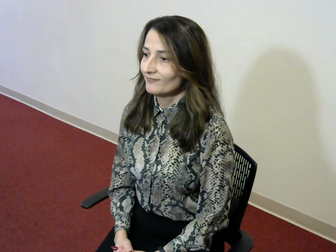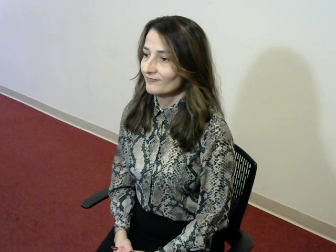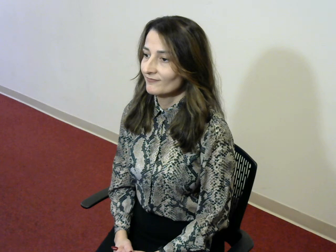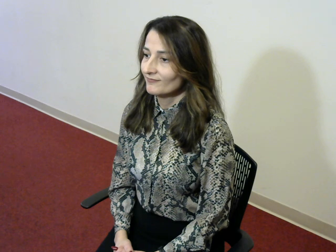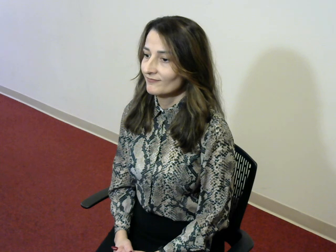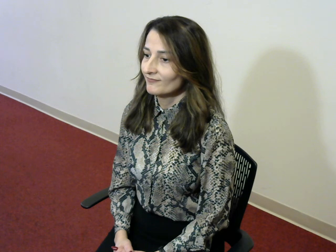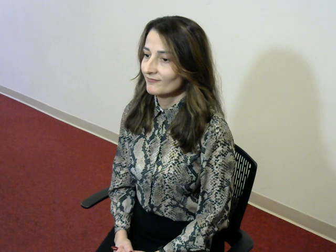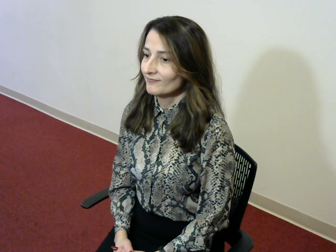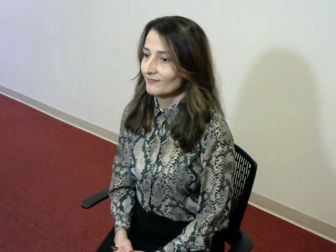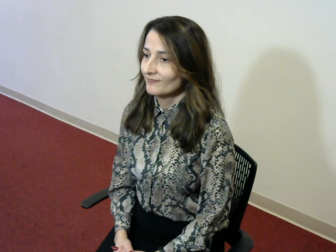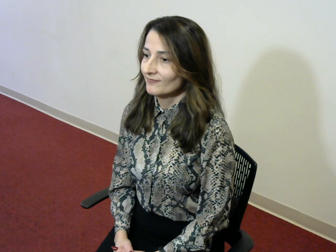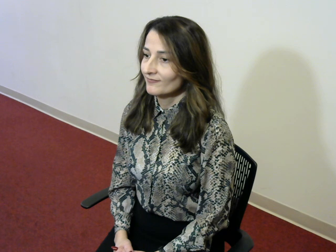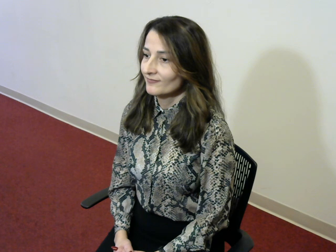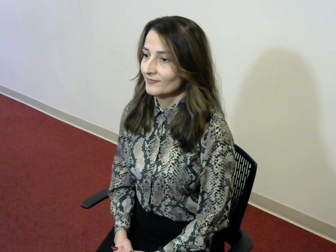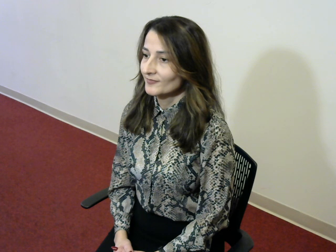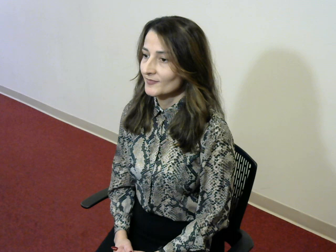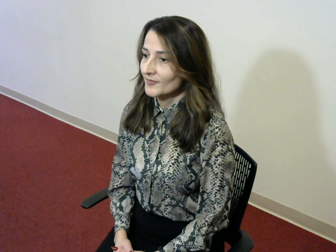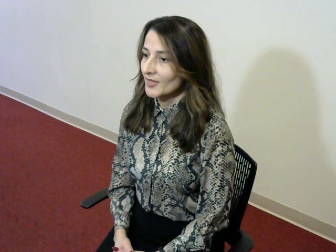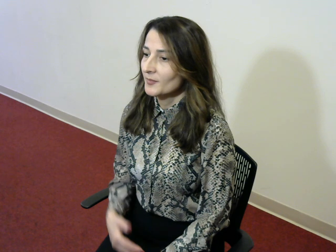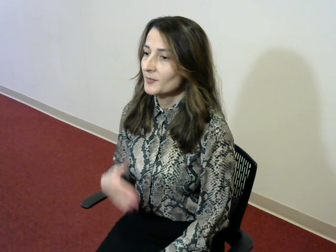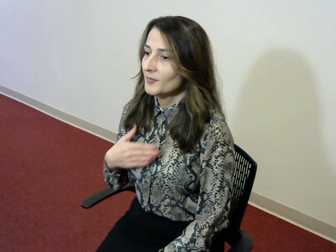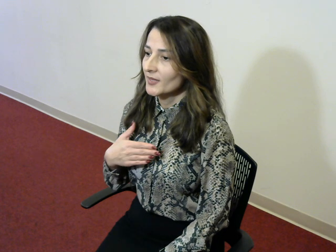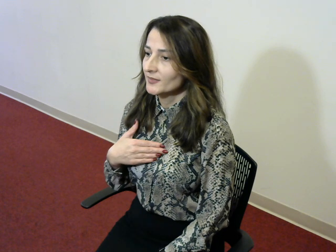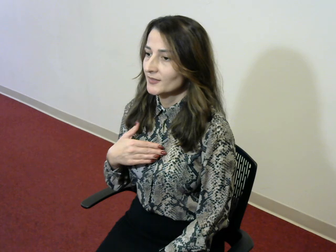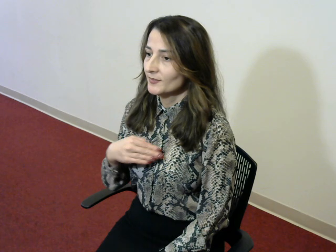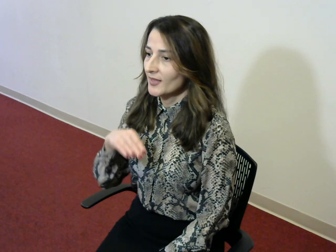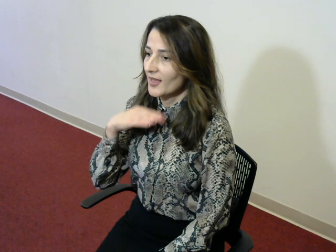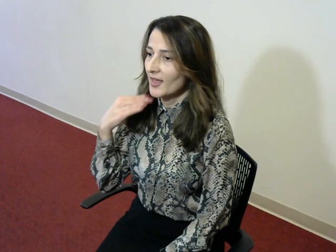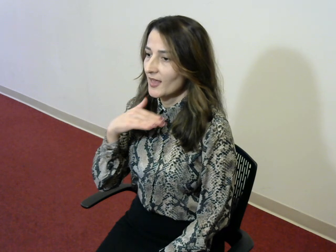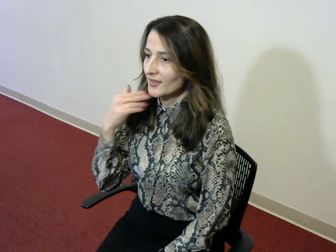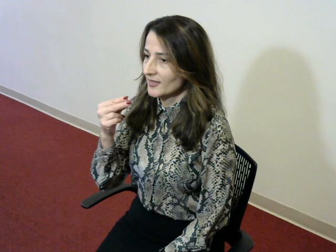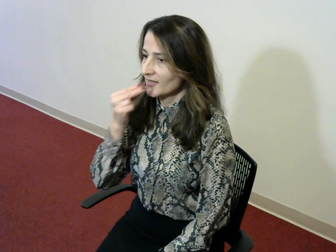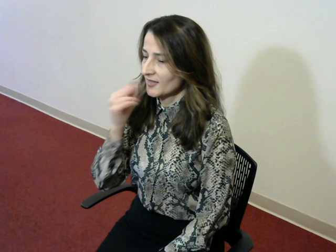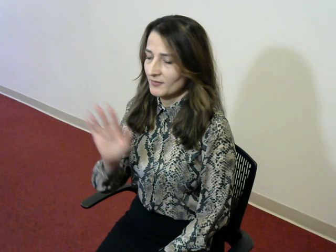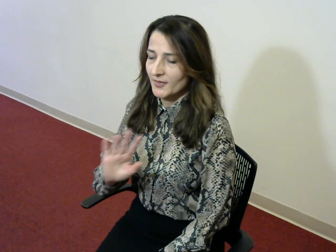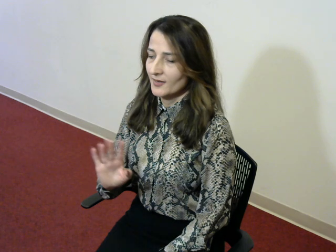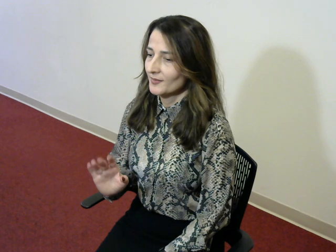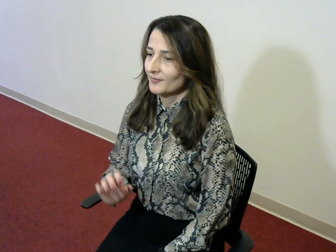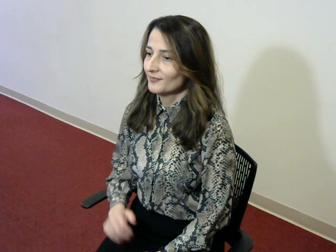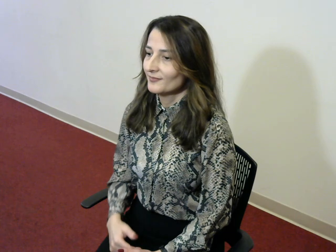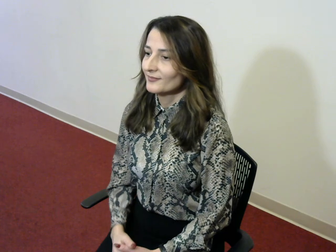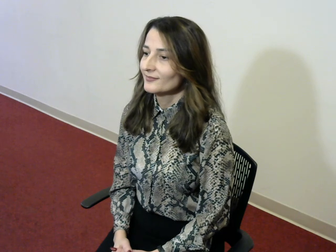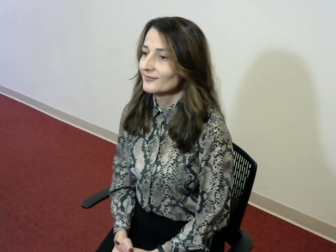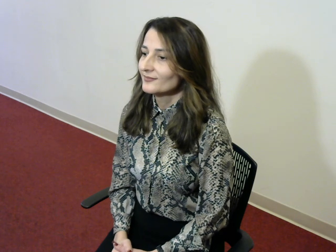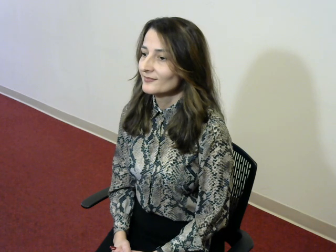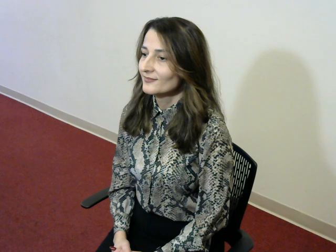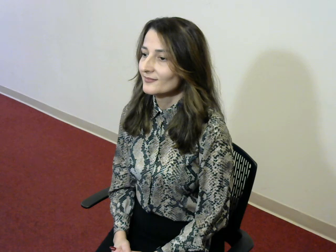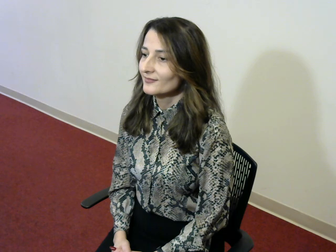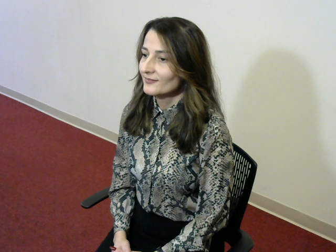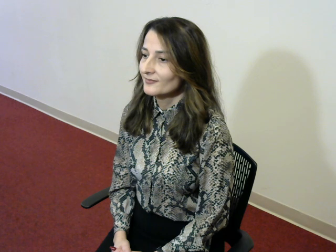Mən ət yemirəm